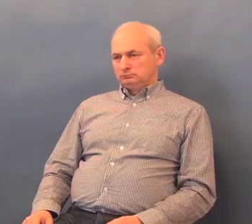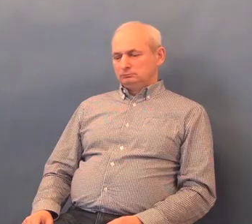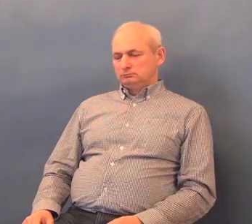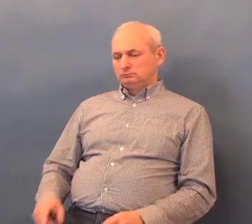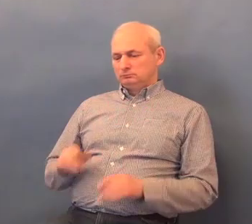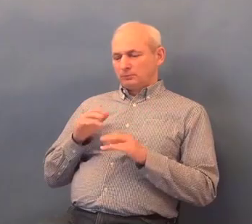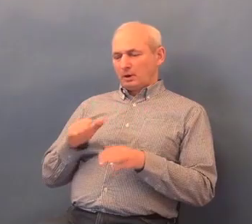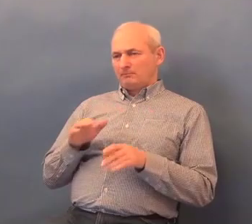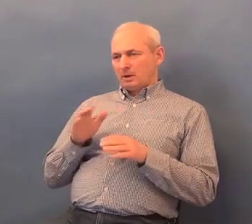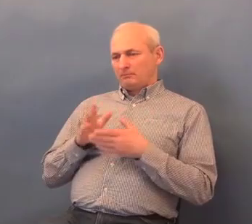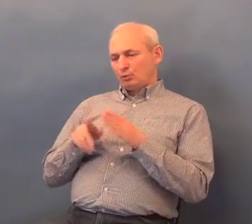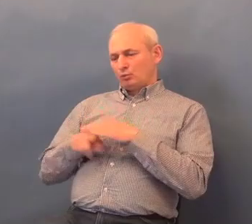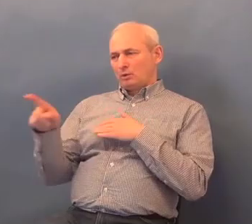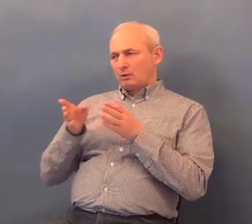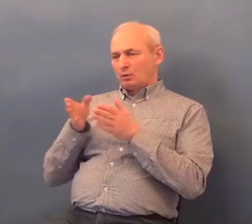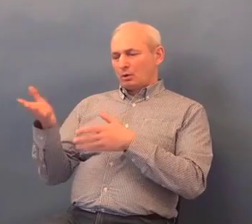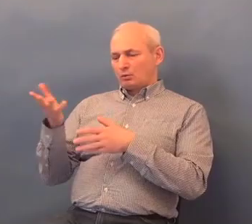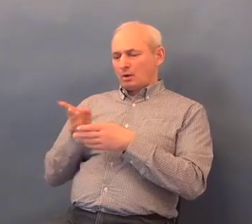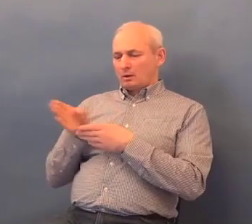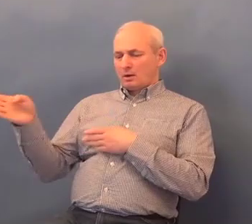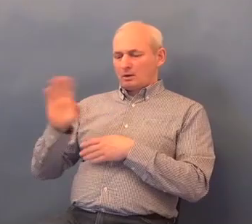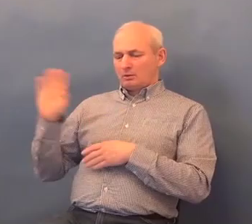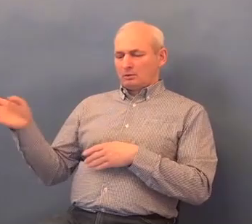Promieniowanie, proszę uciekać drogą ewakuacyjną.